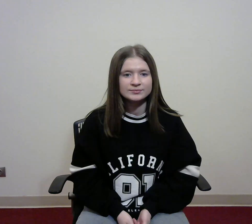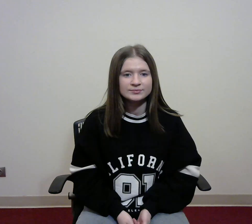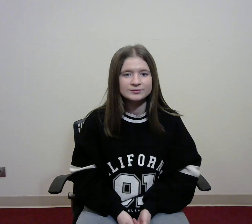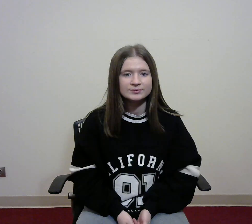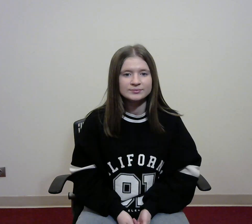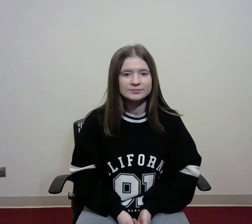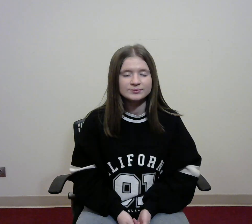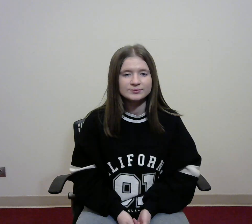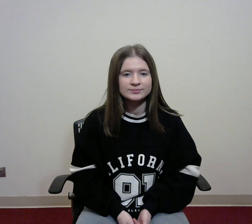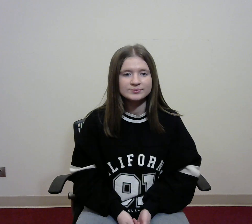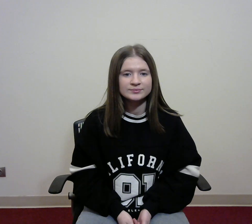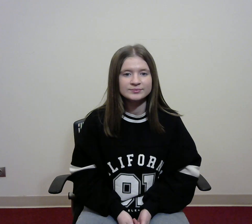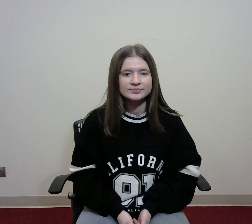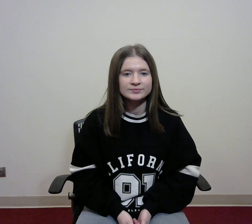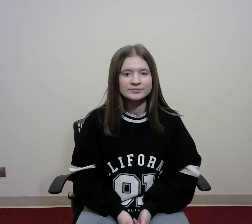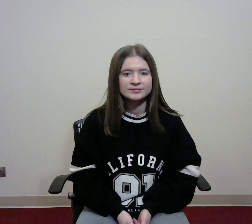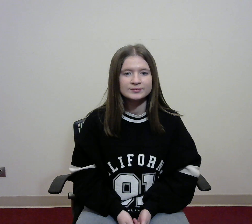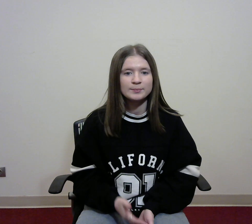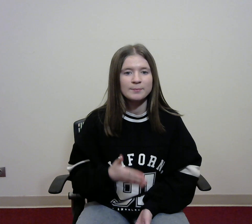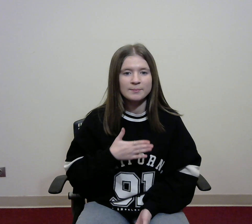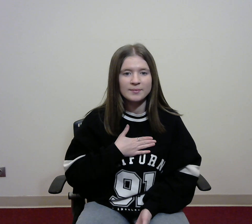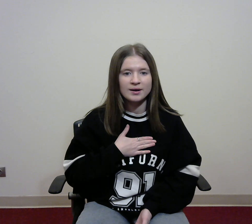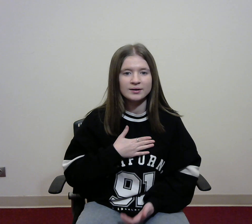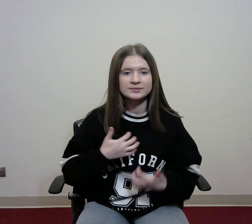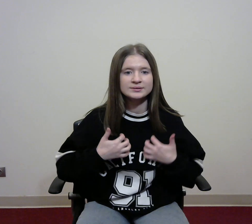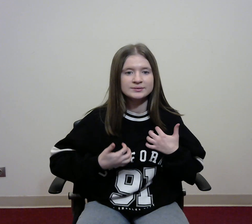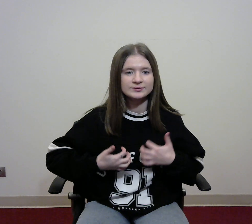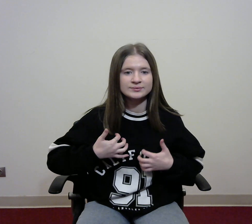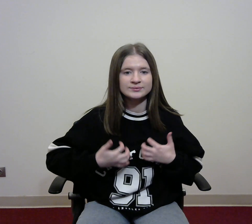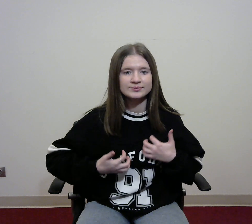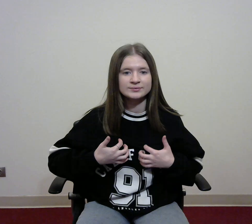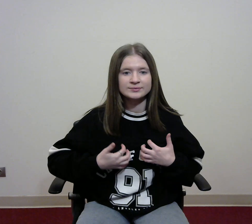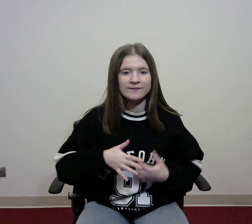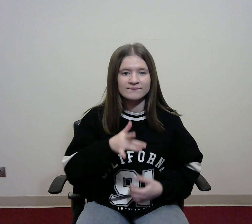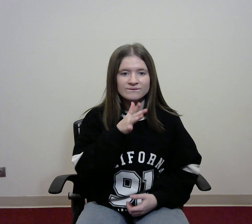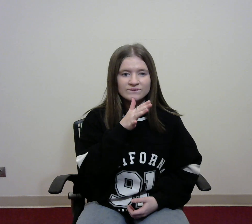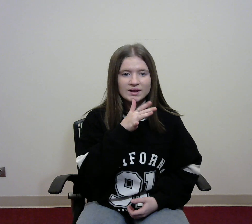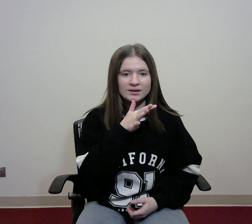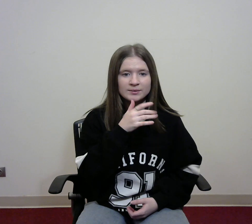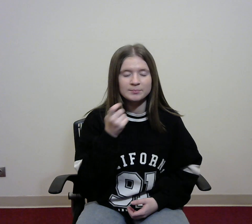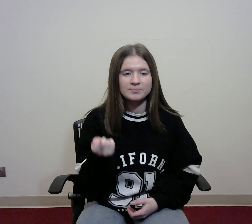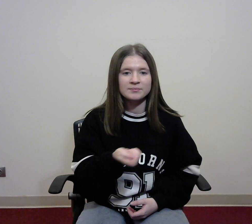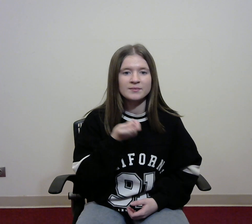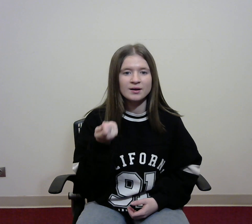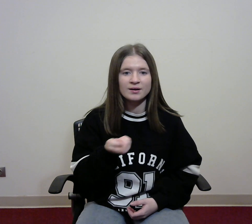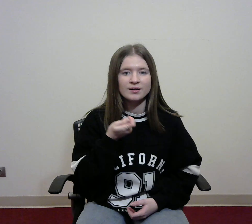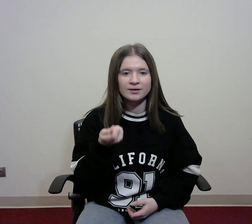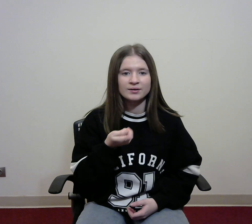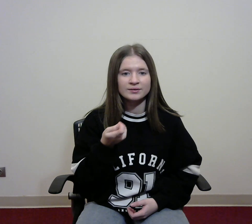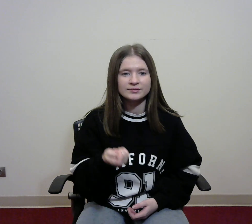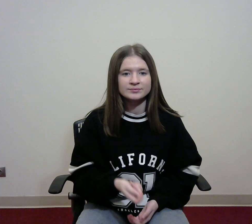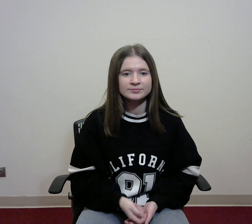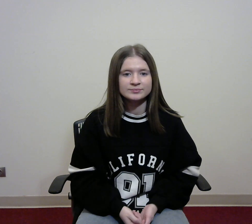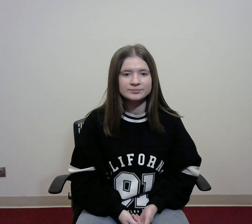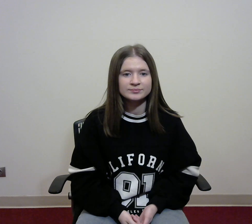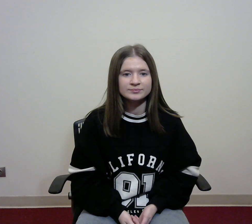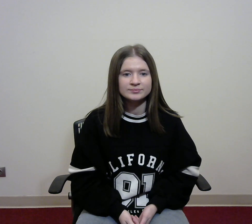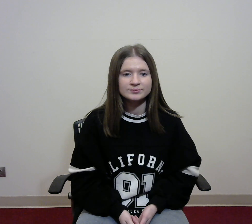Mən tələsirəm, vaxtım azdır